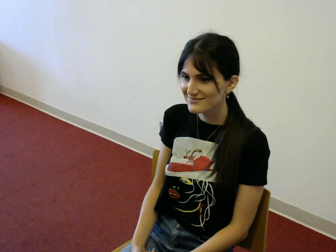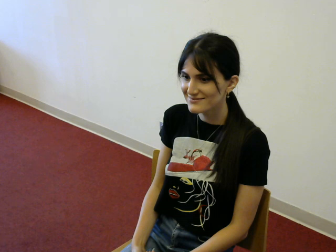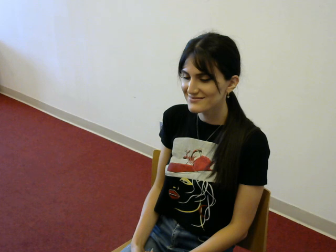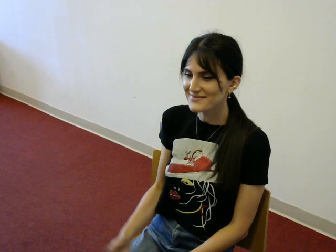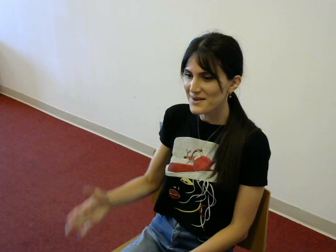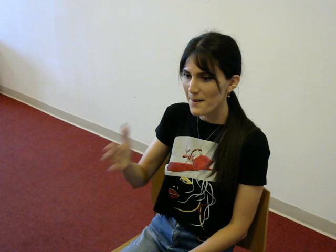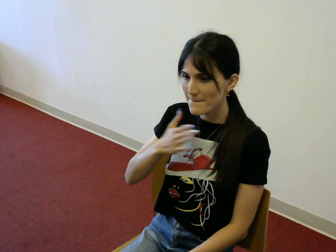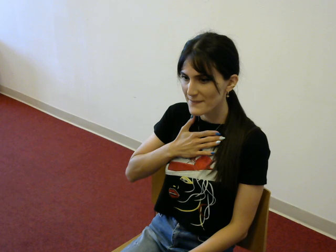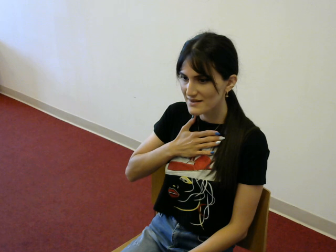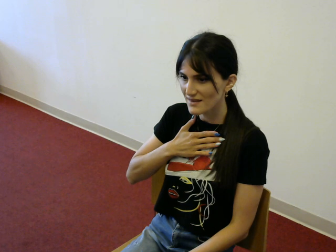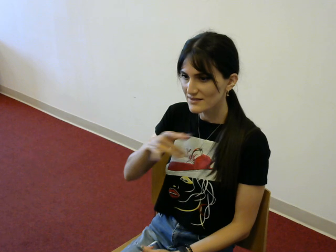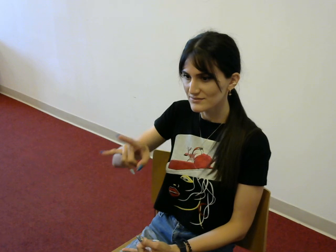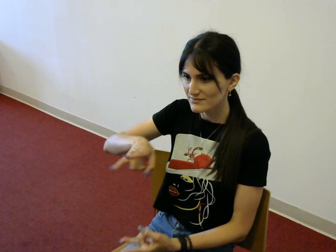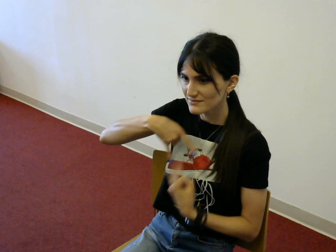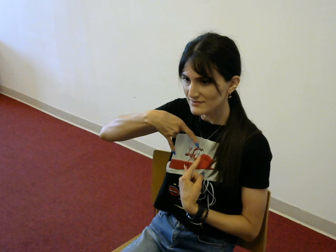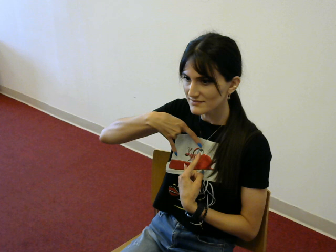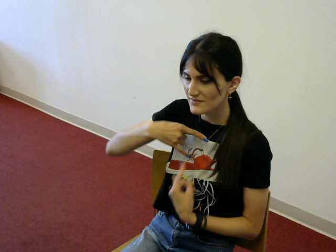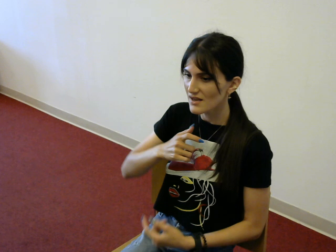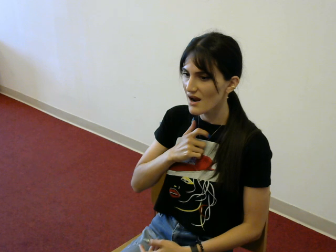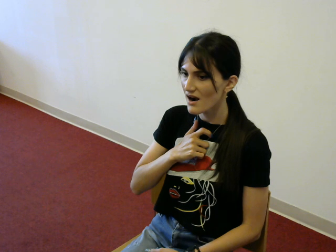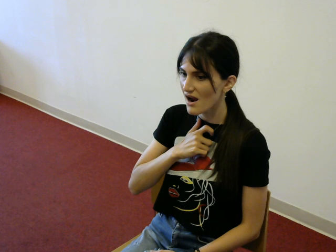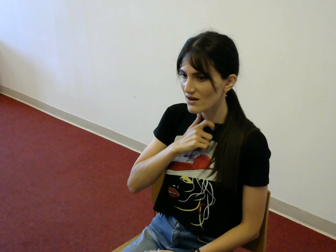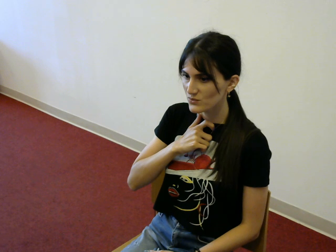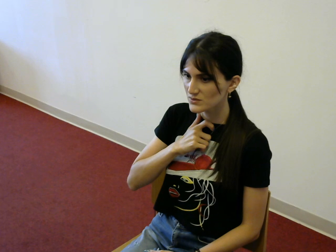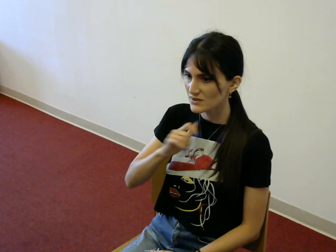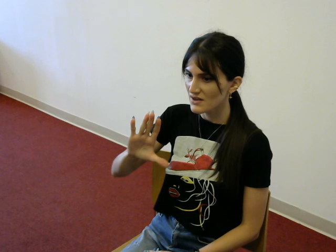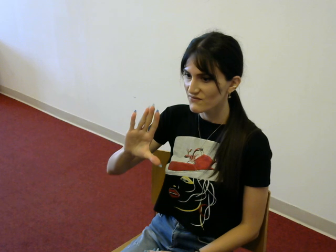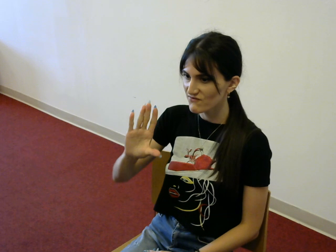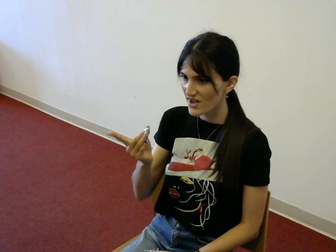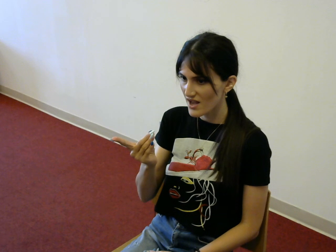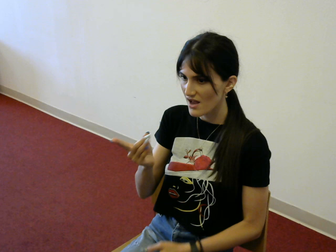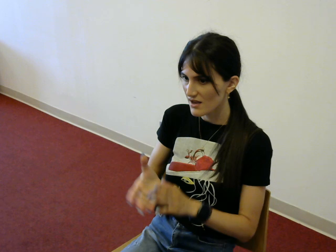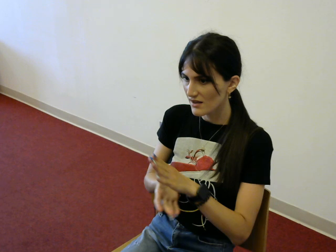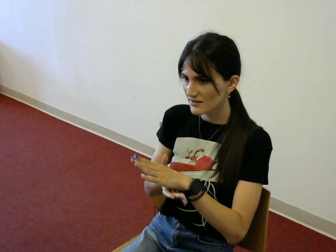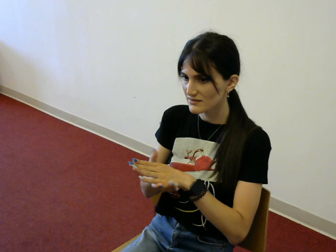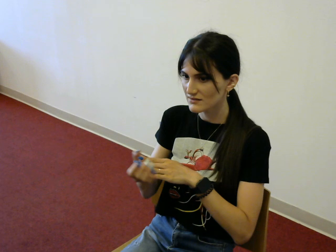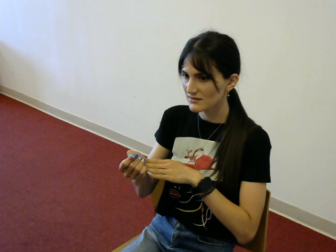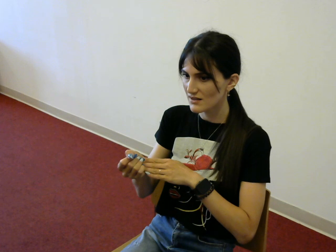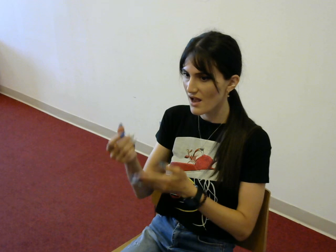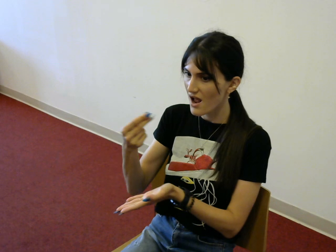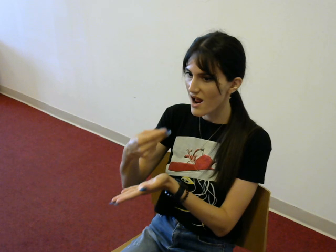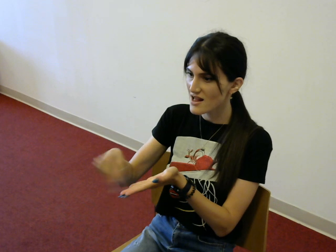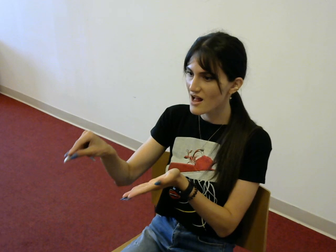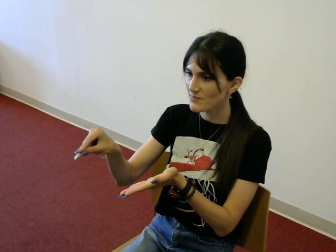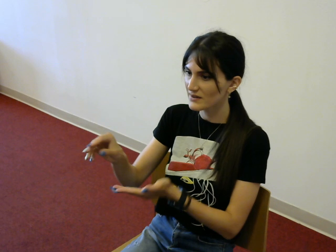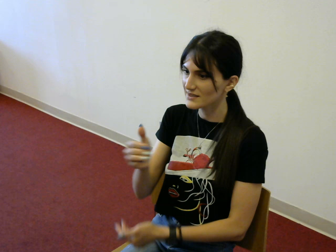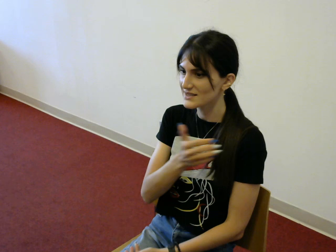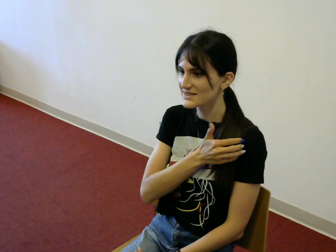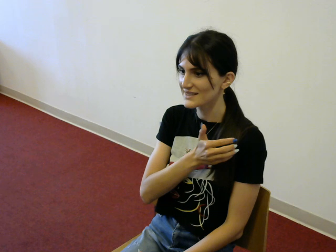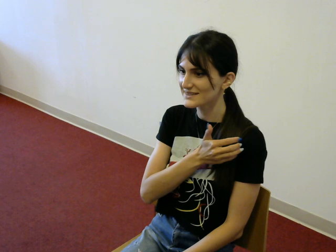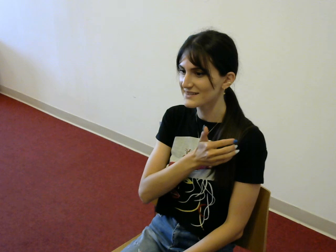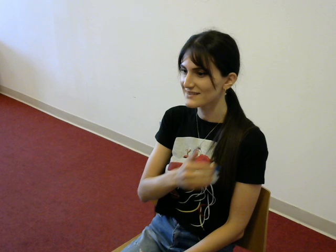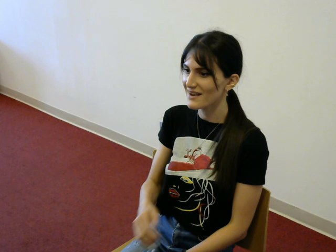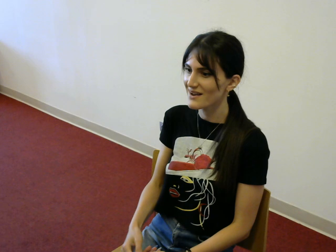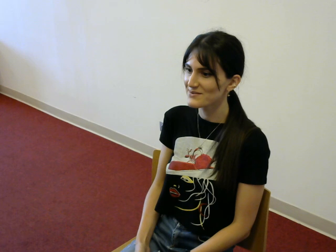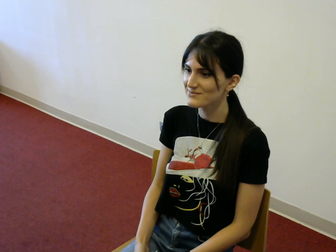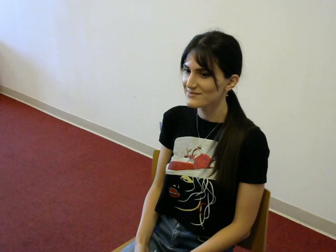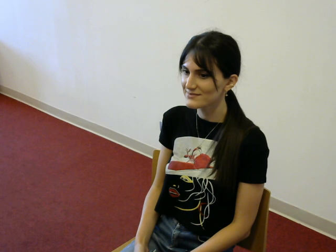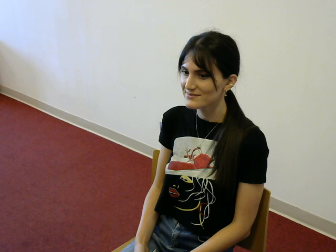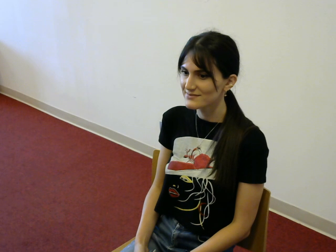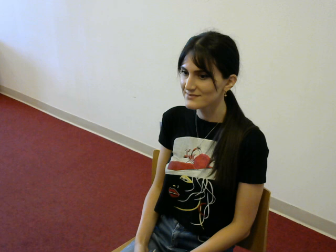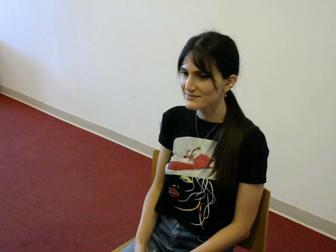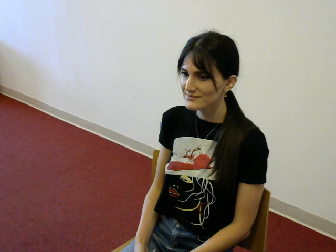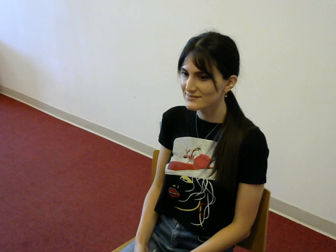Mən kostyum, qalstuk və ayaqqabı almaq istəyirəm